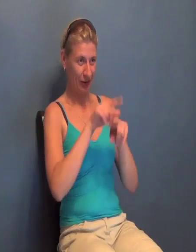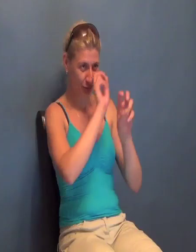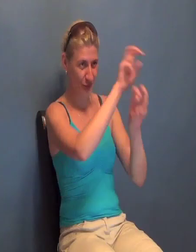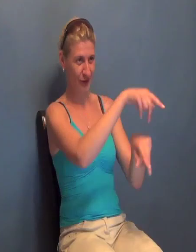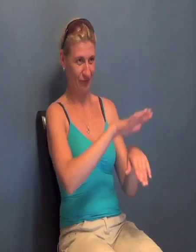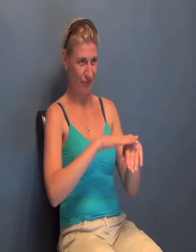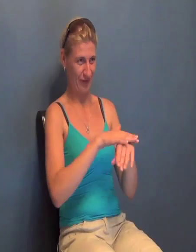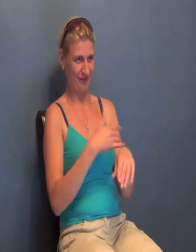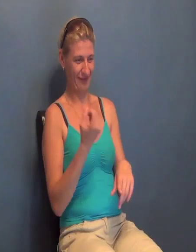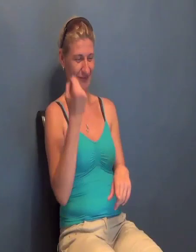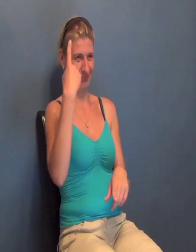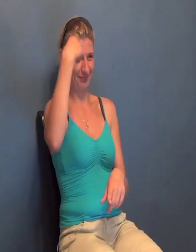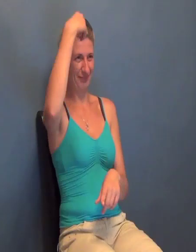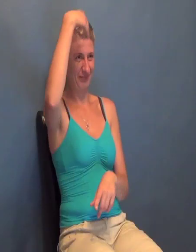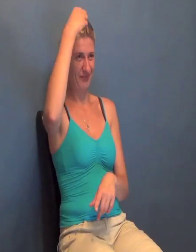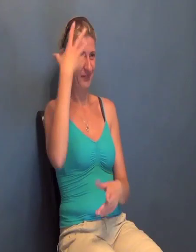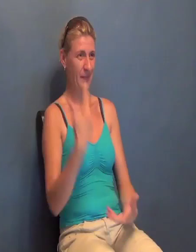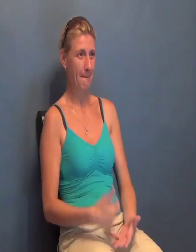Tak, tam myje się koni, a tu pokazuje prysznic, dziwne.